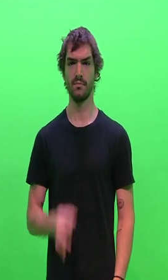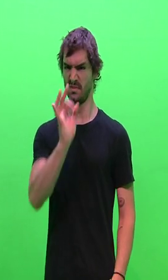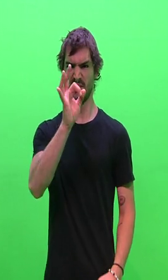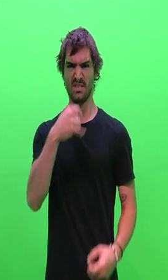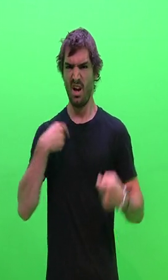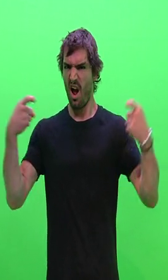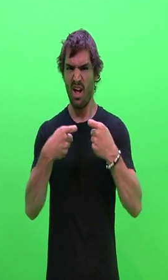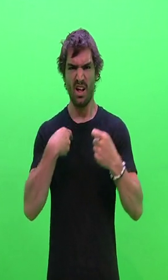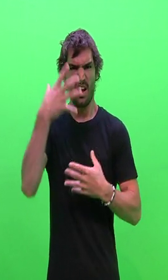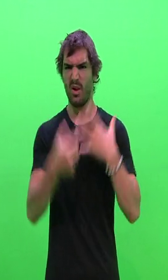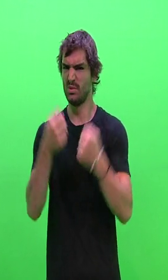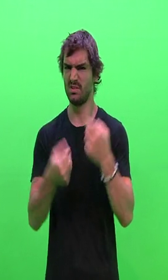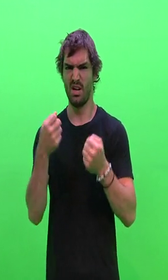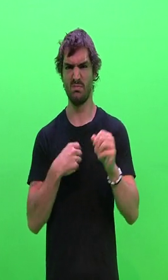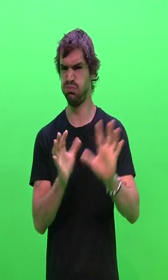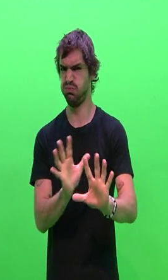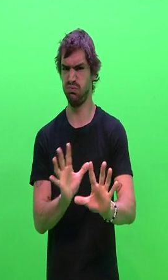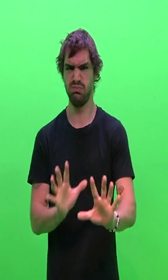Sí, tinc al·lèrgia a la lactosa, uf!